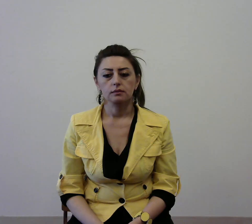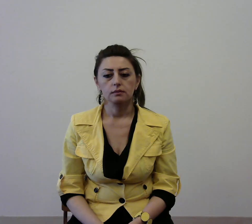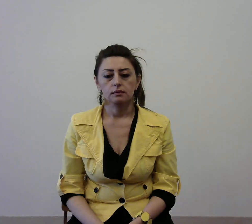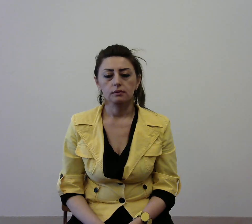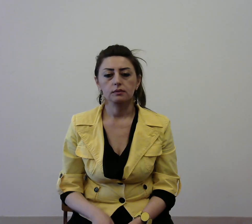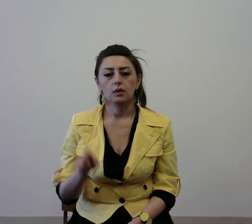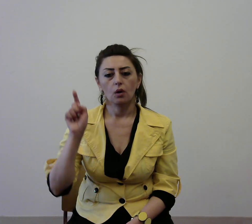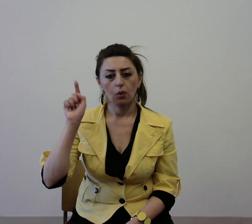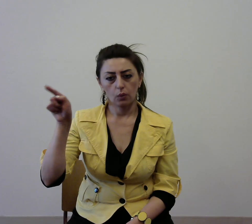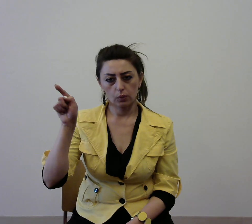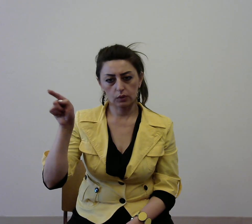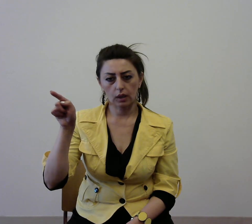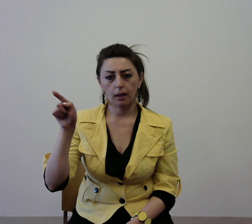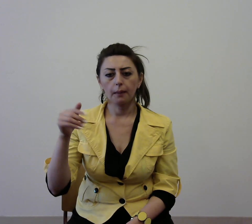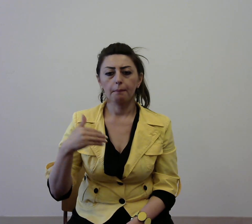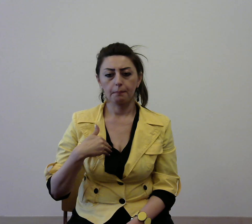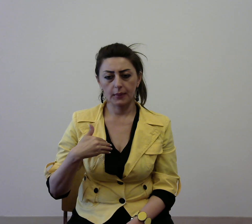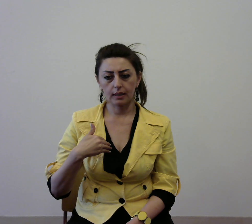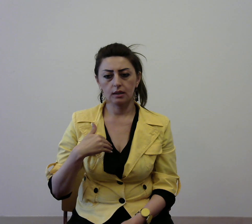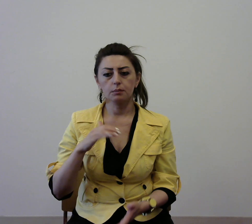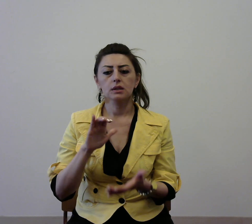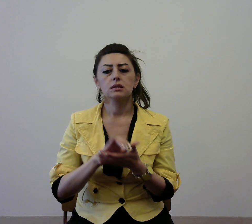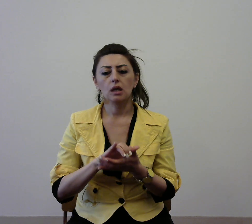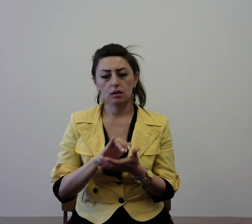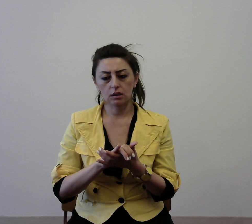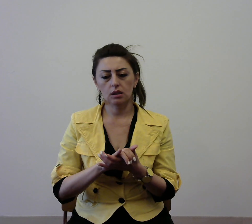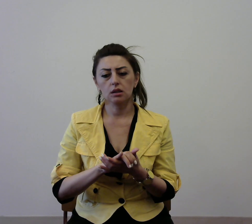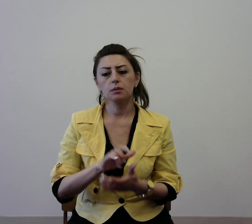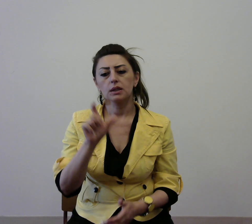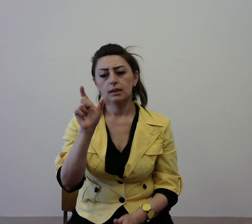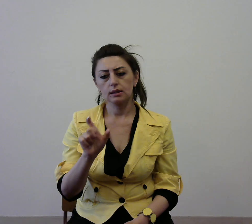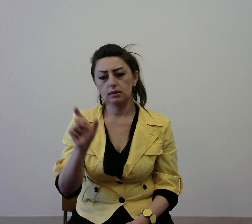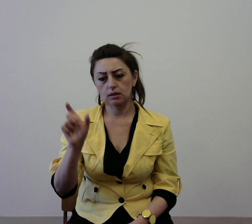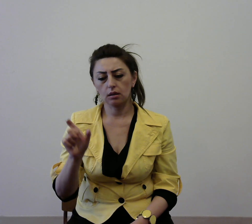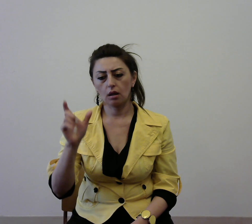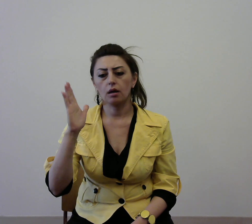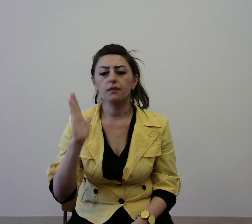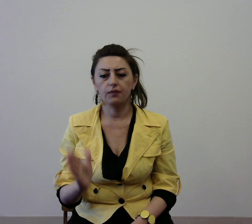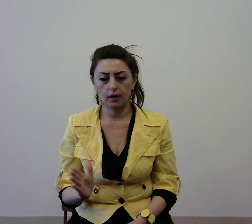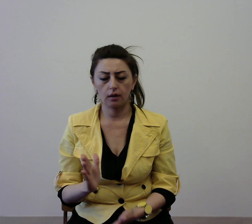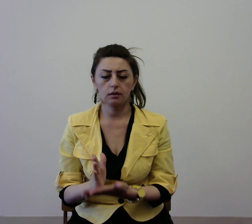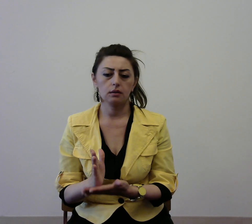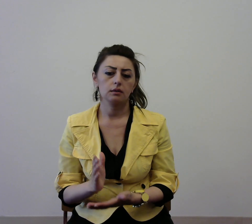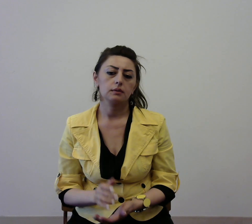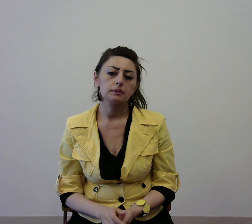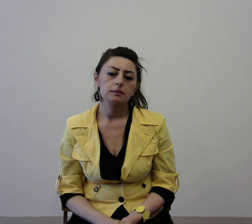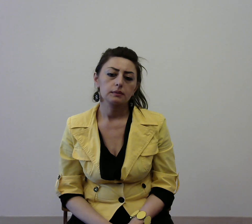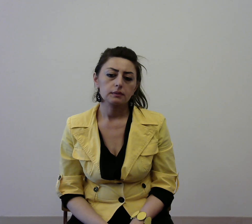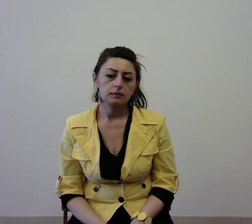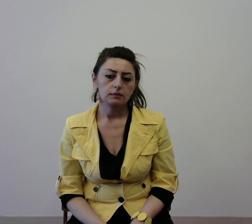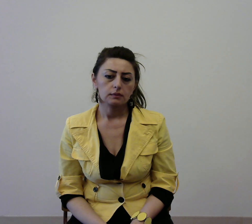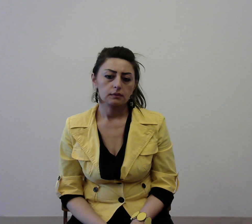Orda mənim tanıdığım insanlar var